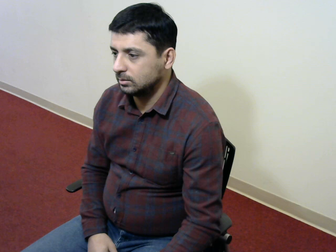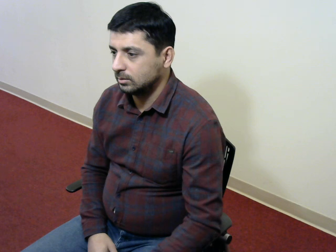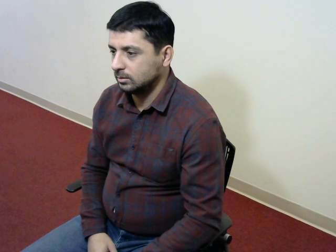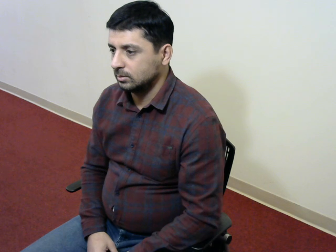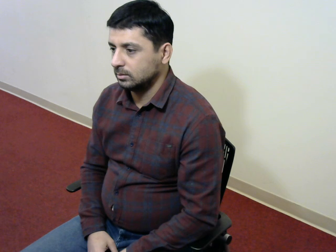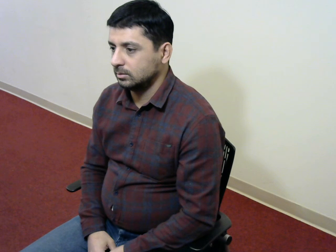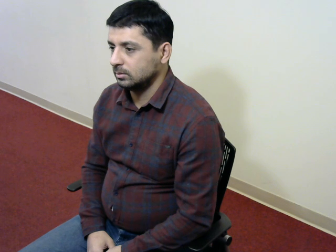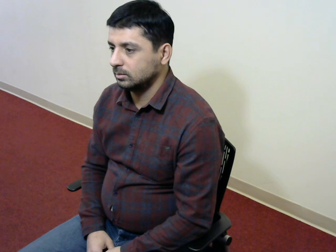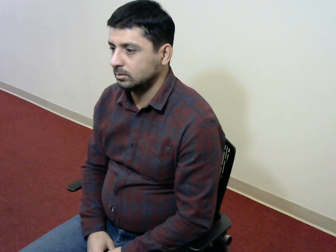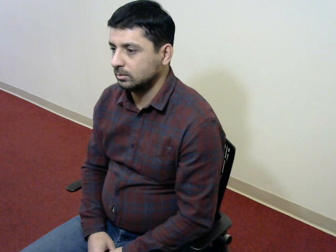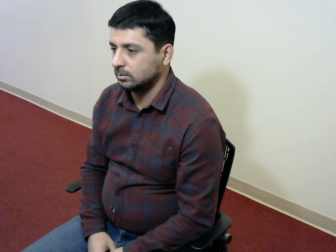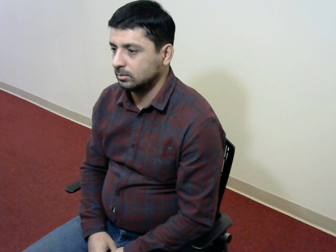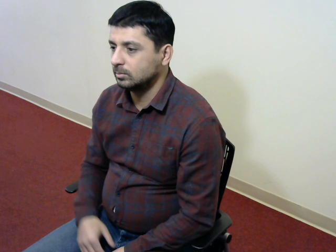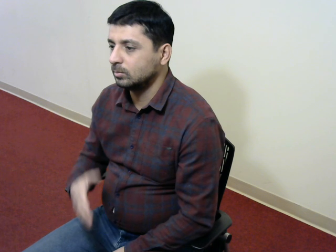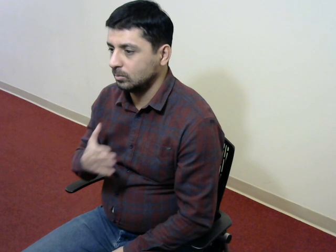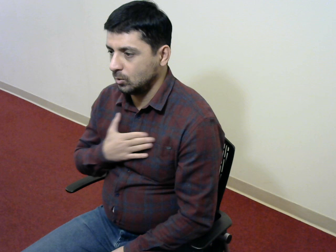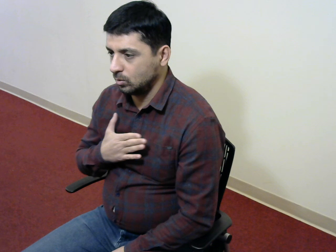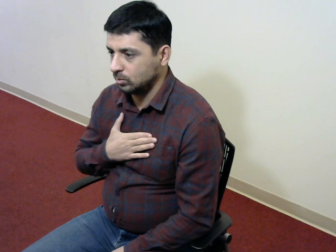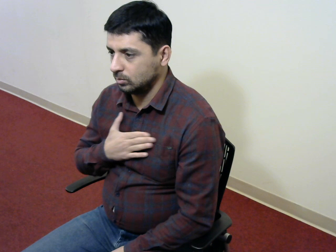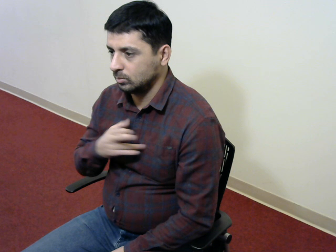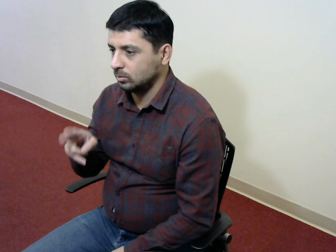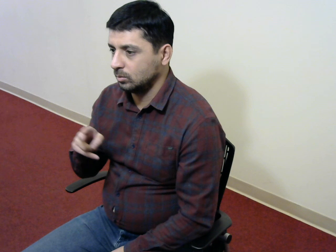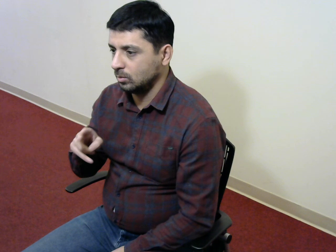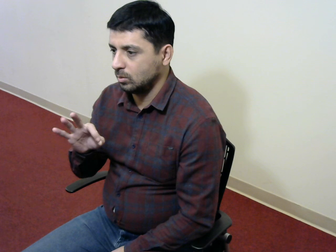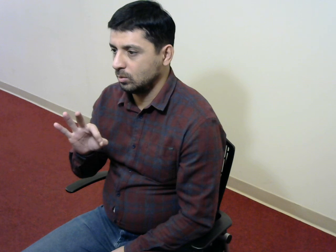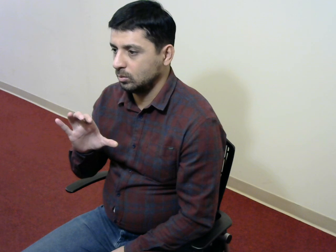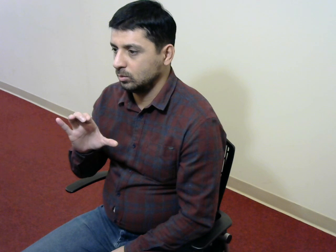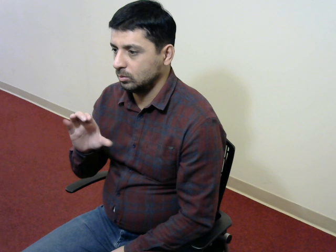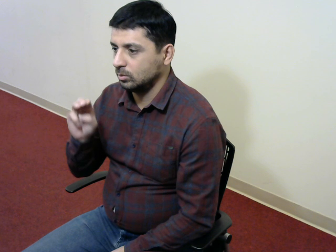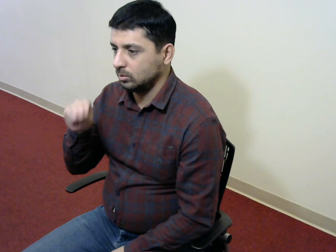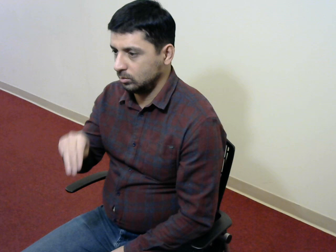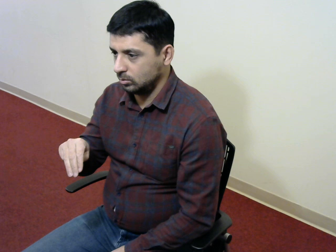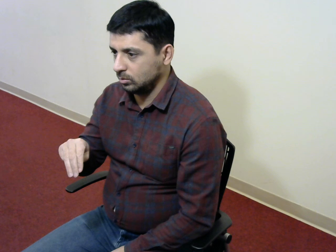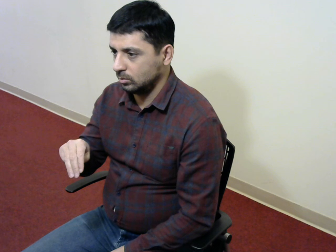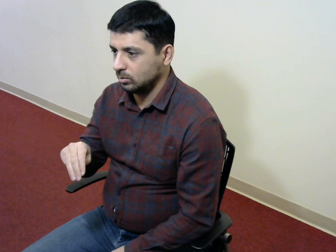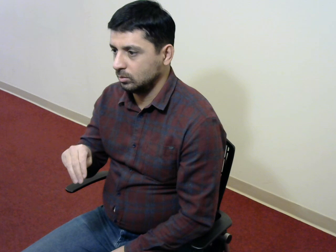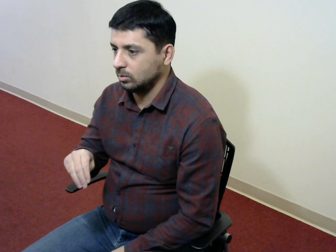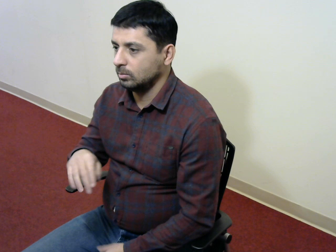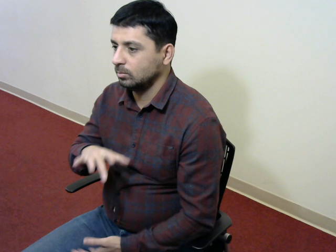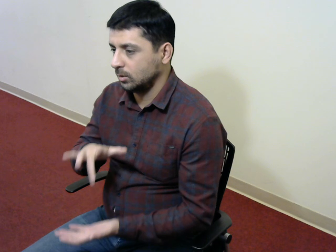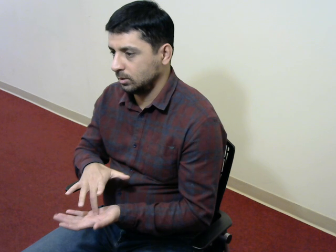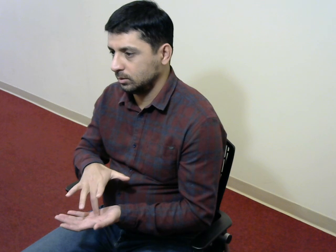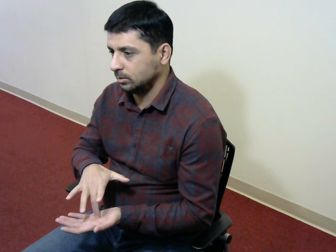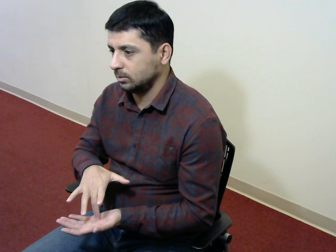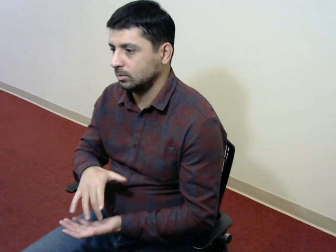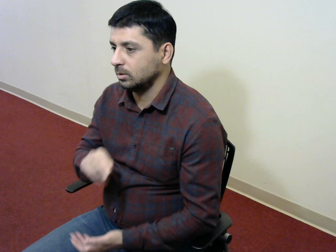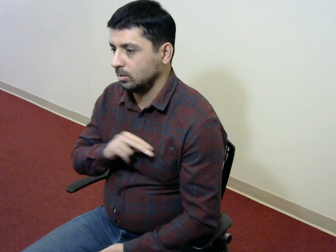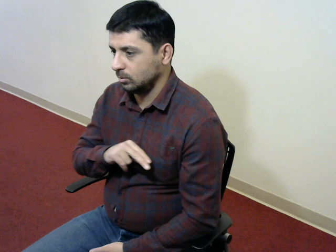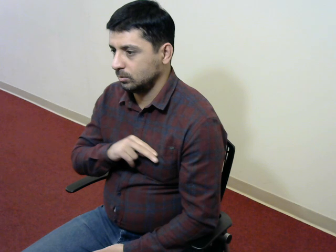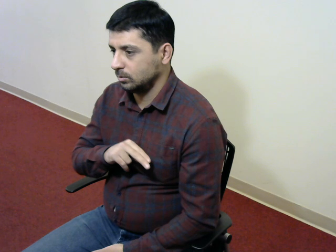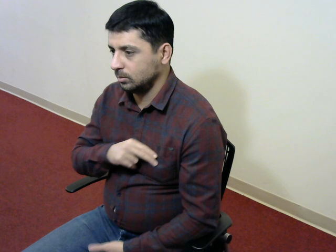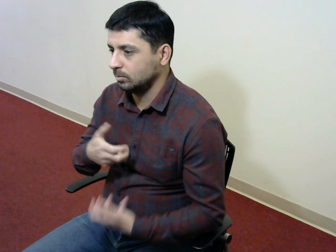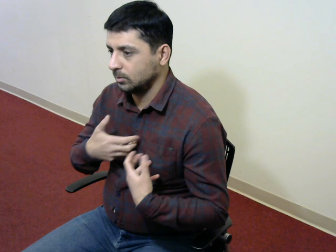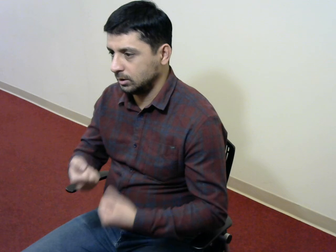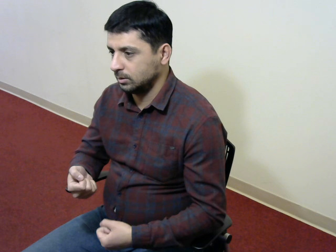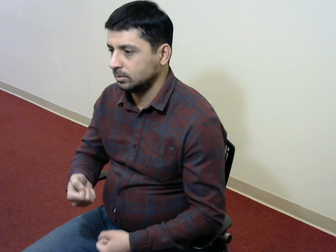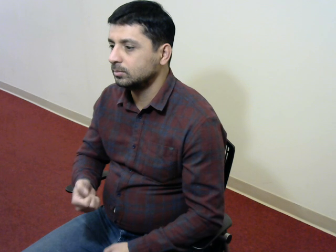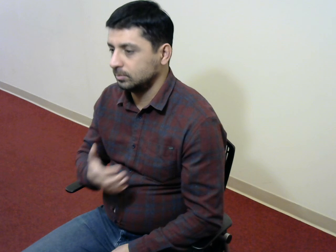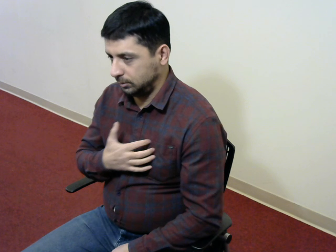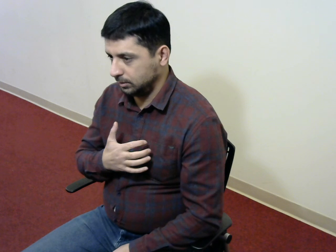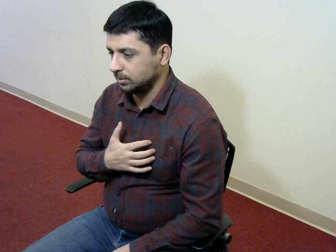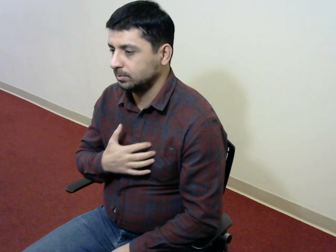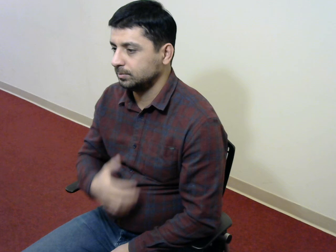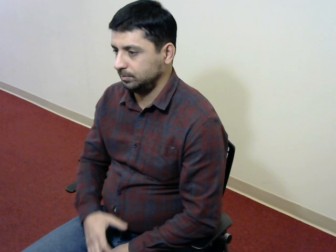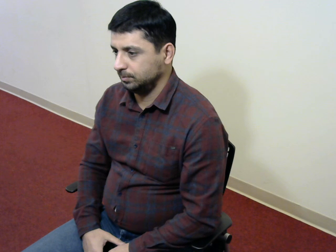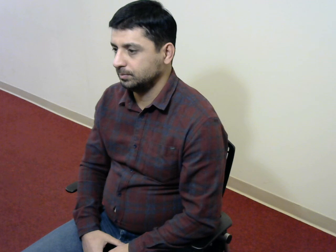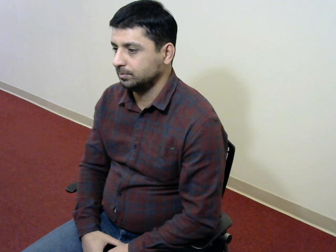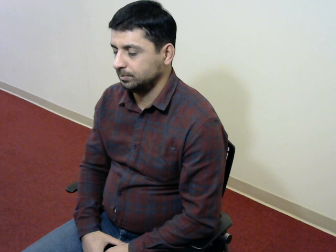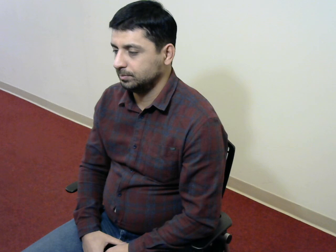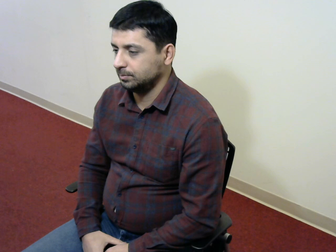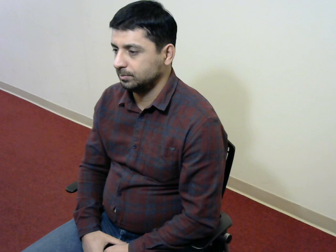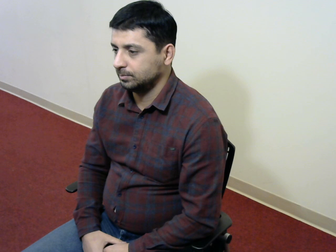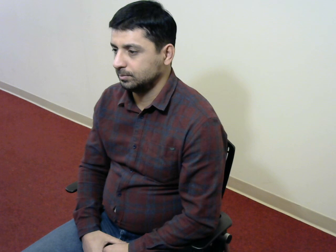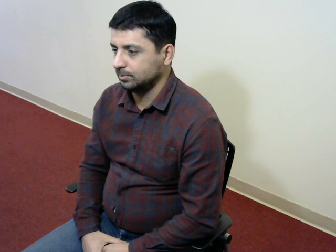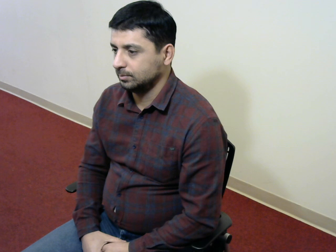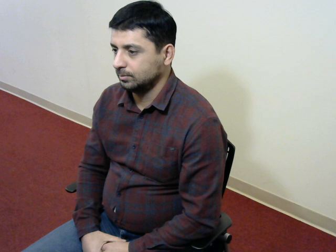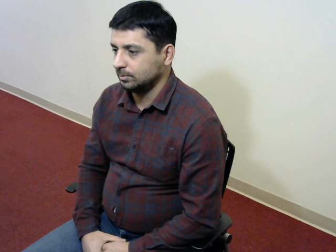Mən DOST Mərkəzində işə qəbul olmaq istəyirəm